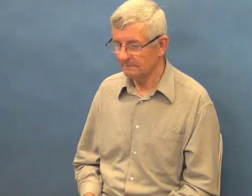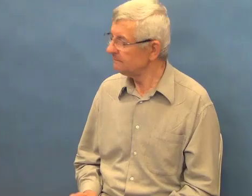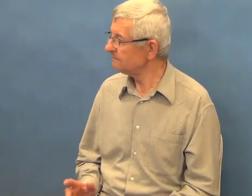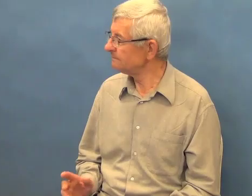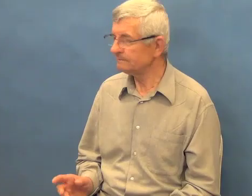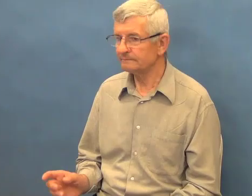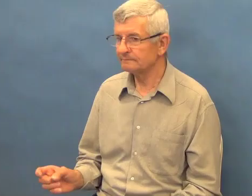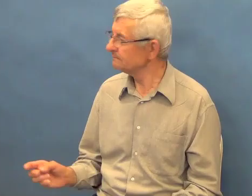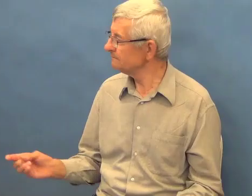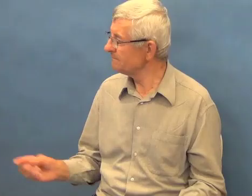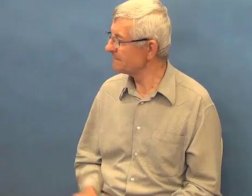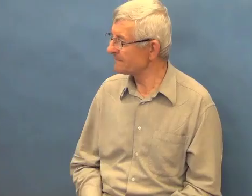Poczekaj.